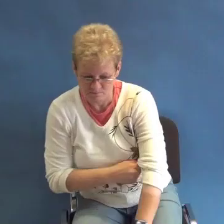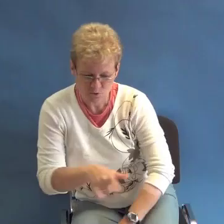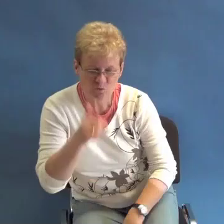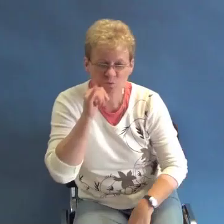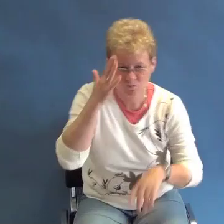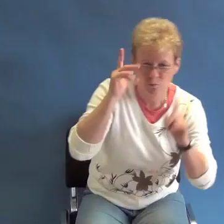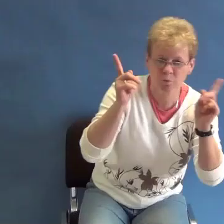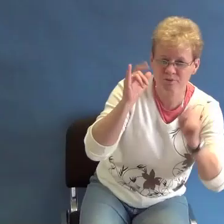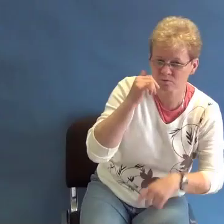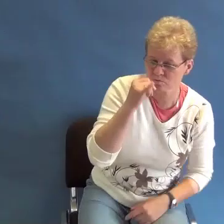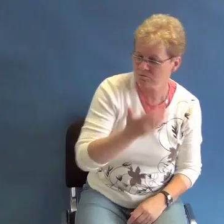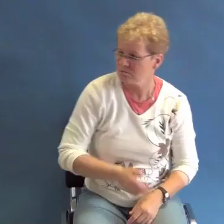Żółty oznacza ostrzeżenie.